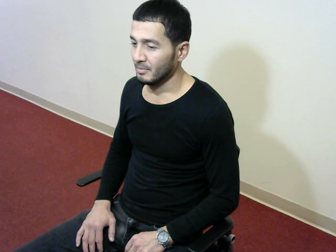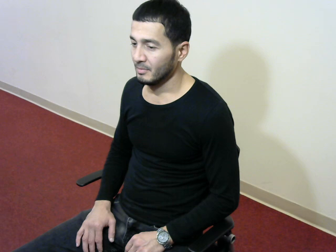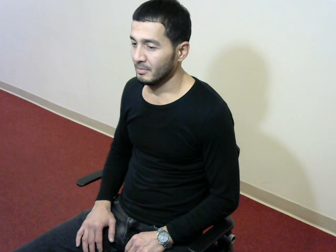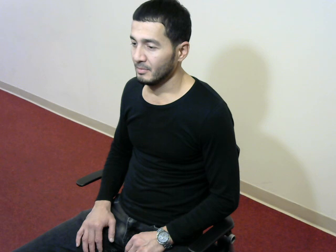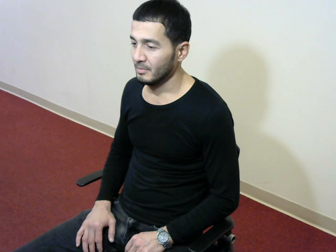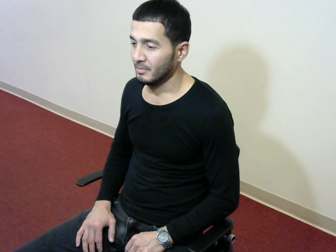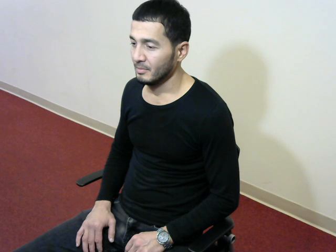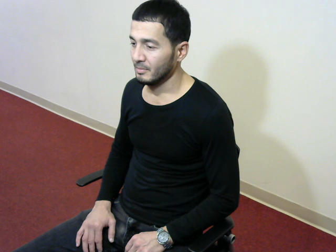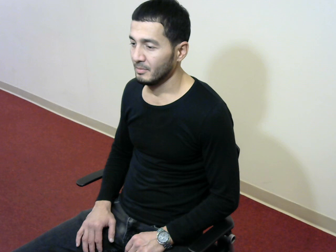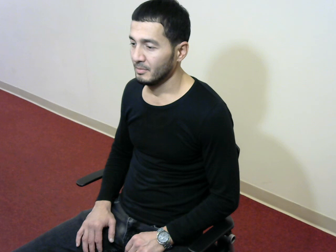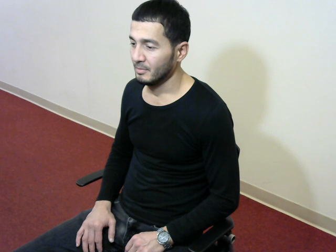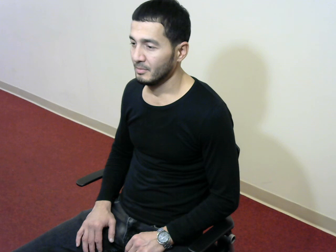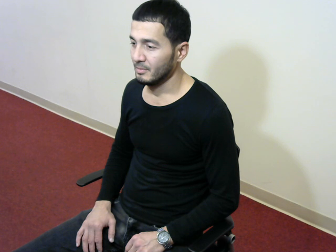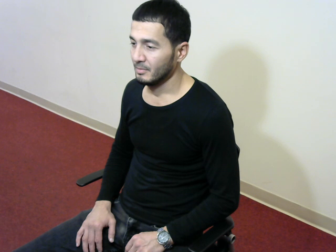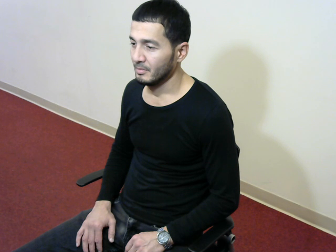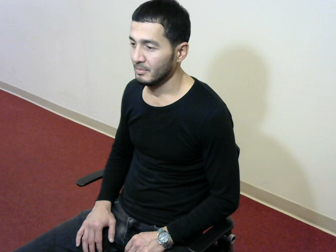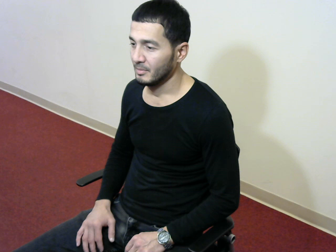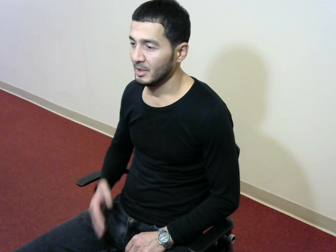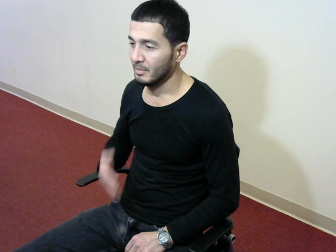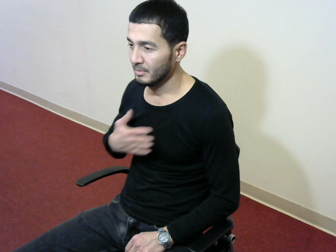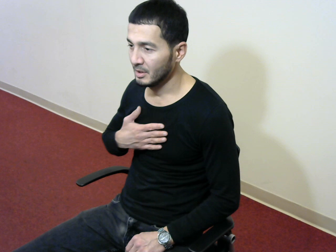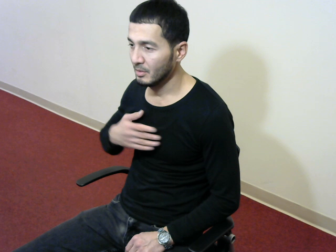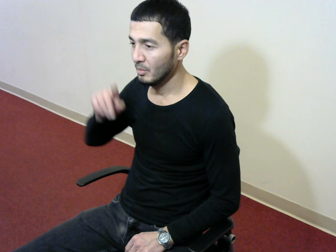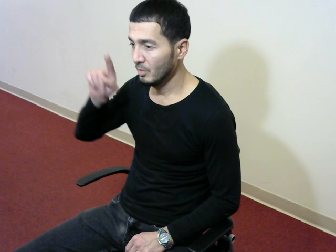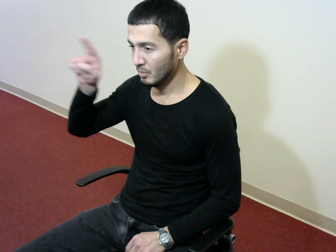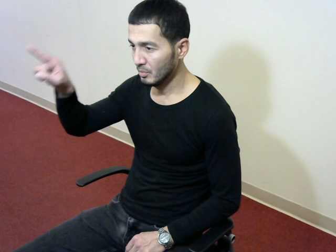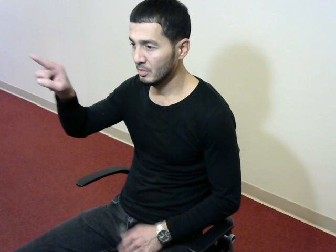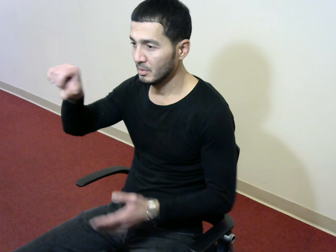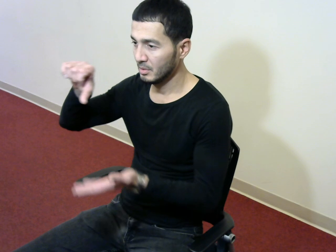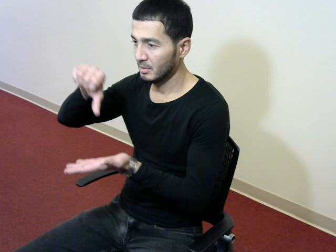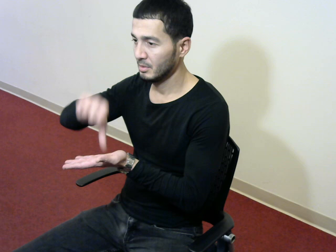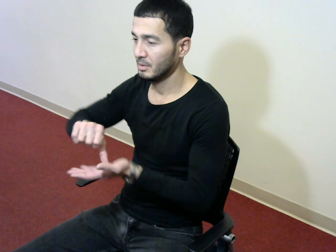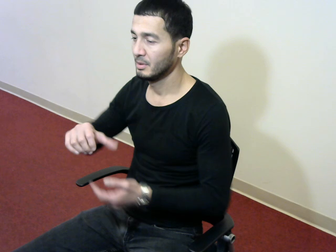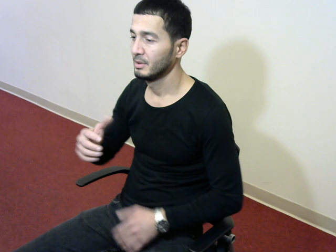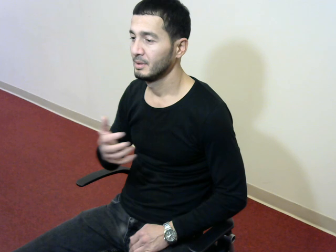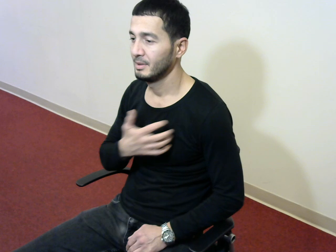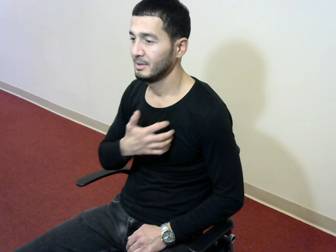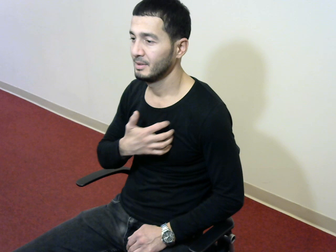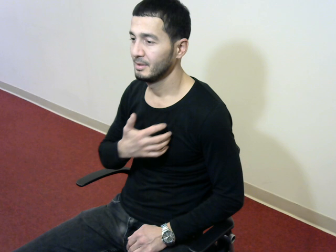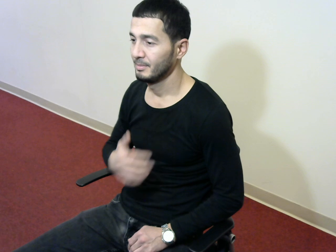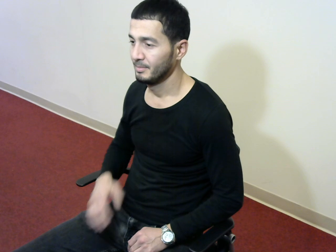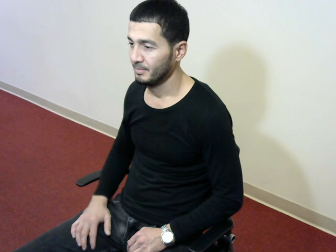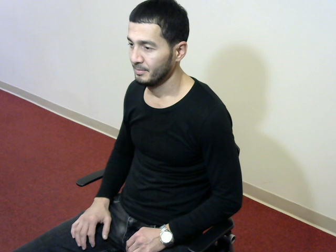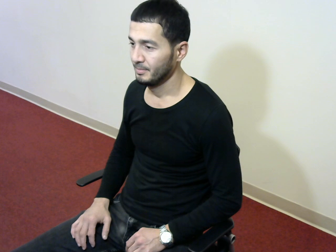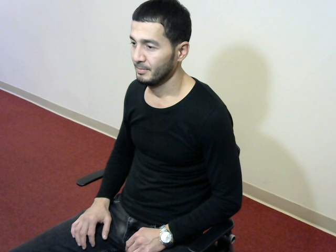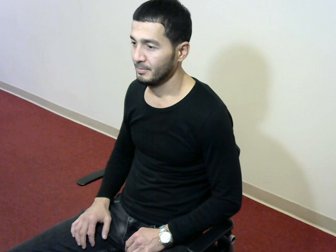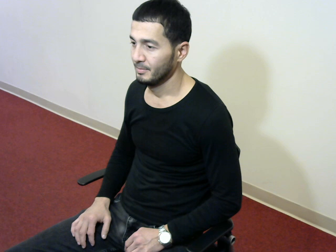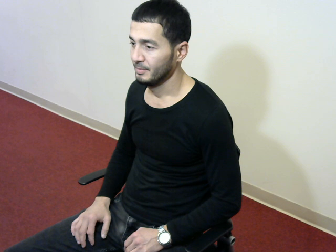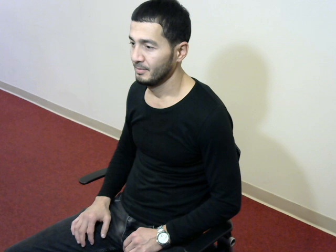Mən orda olmaq istəyərdim